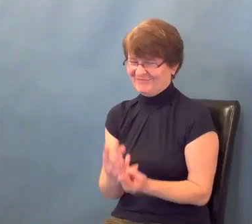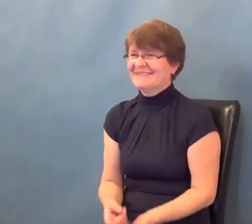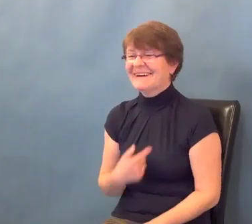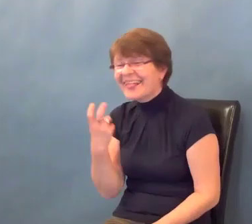Ciekawski jesteś.